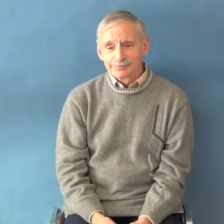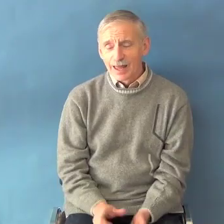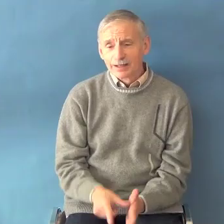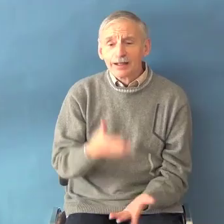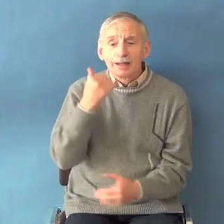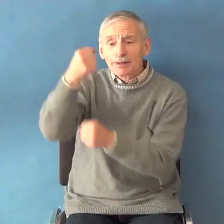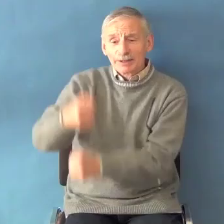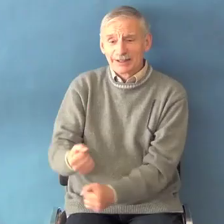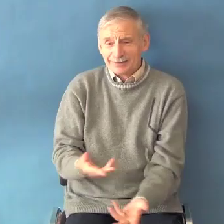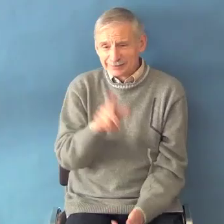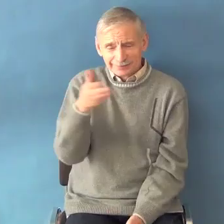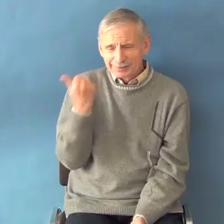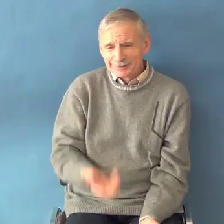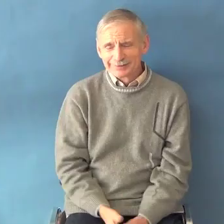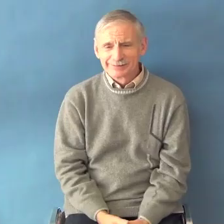Ale nigdzie nie stoją takie znaki.